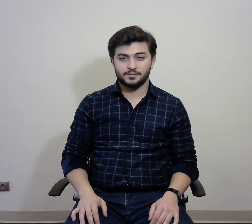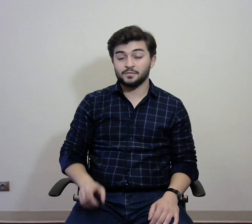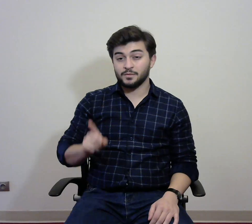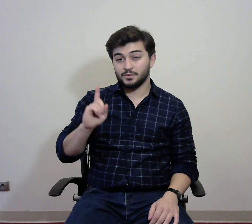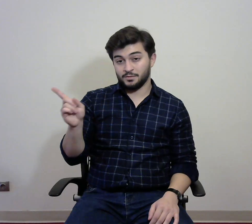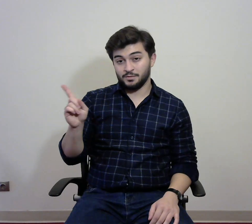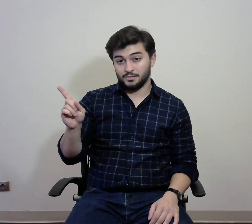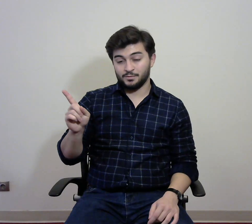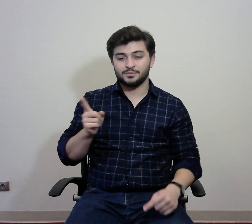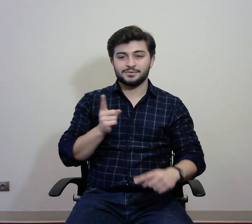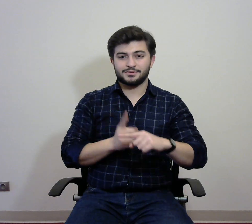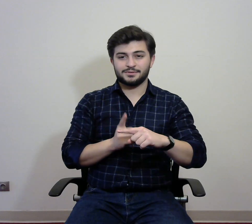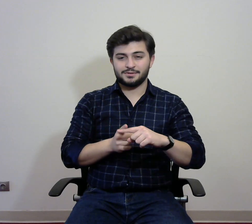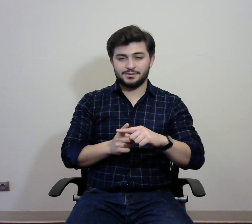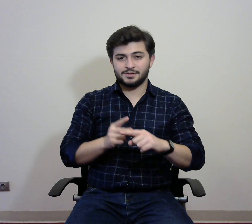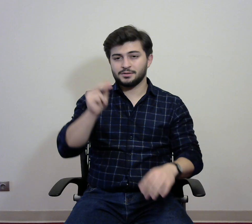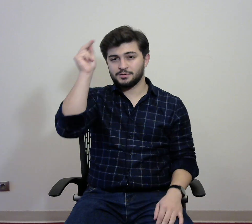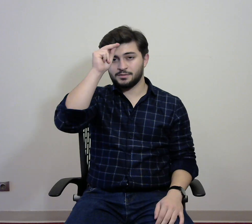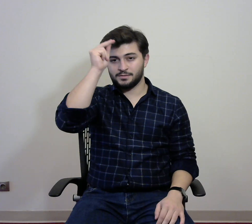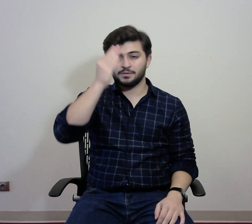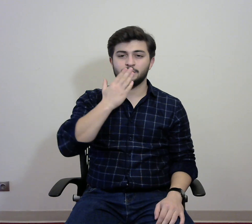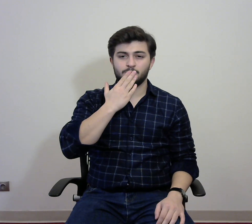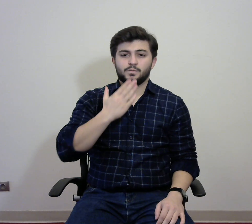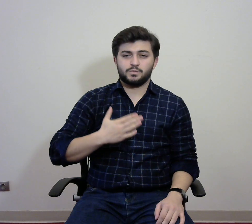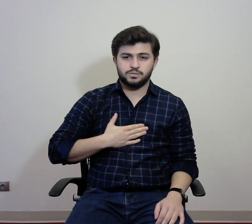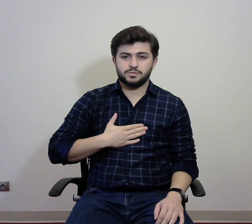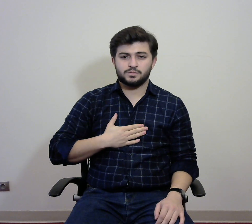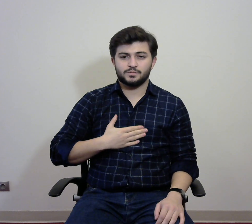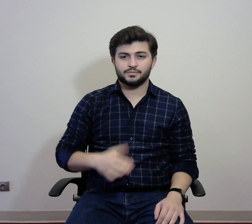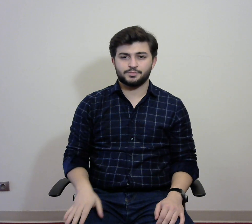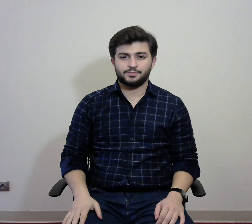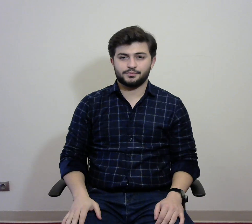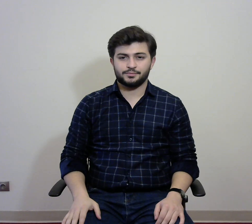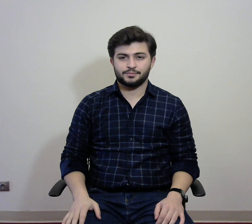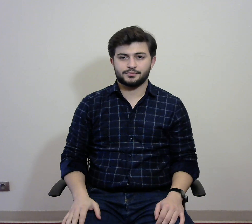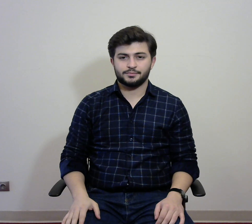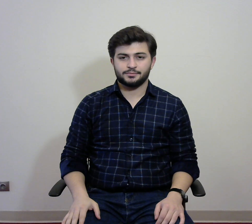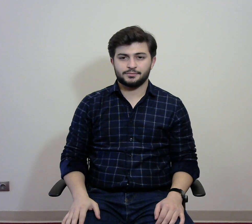O riyazi dərsləri sevir